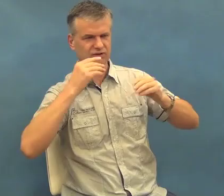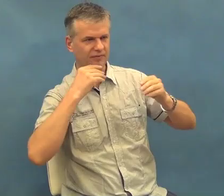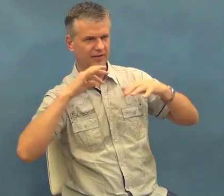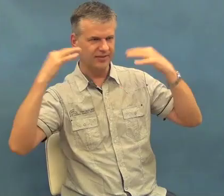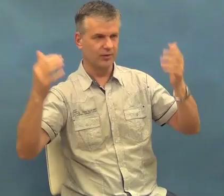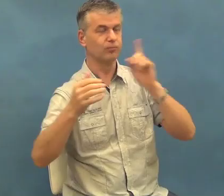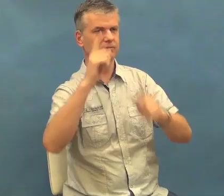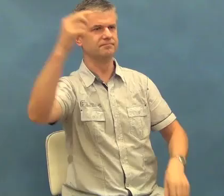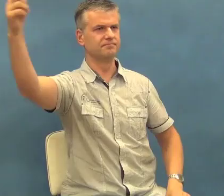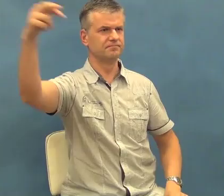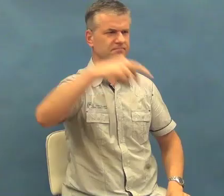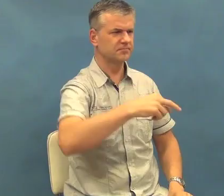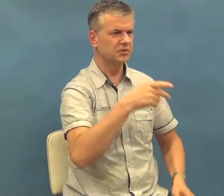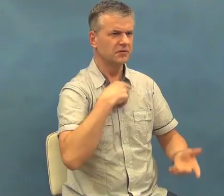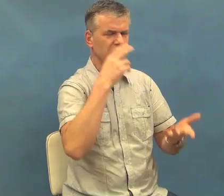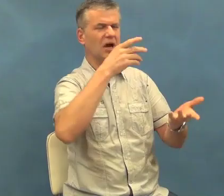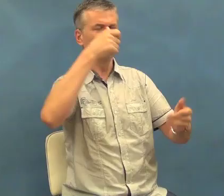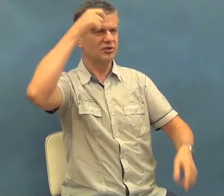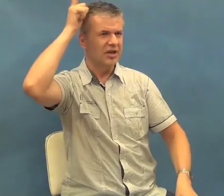Mężczyzna zszedł na dół i opowiedzieli mu o straży pożarnej.